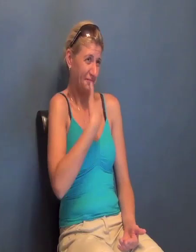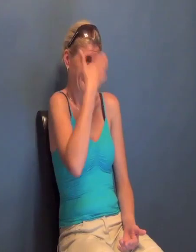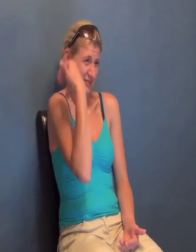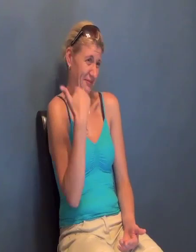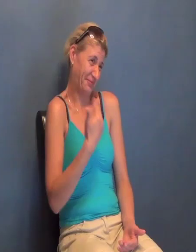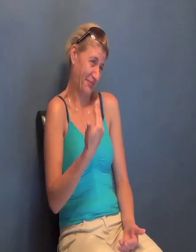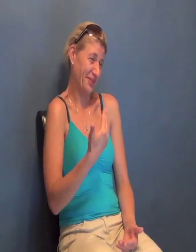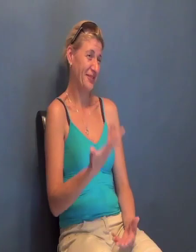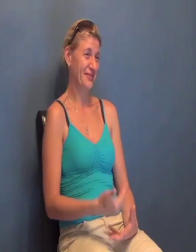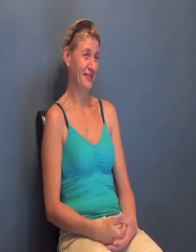Nie wiem, może.